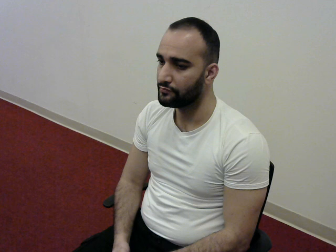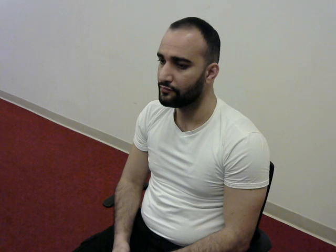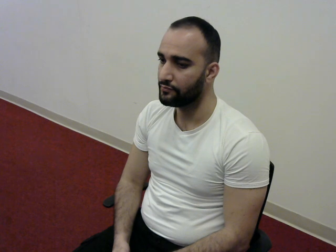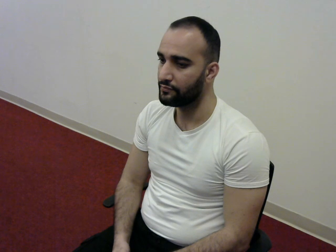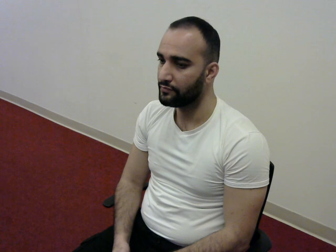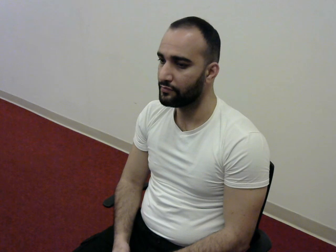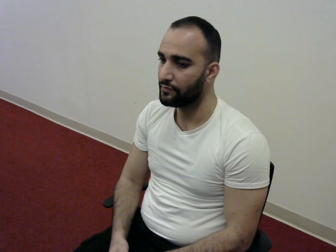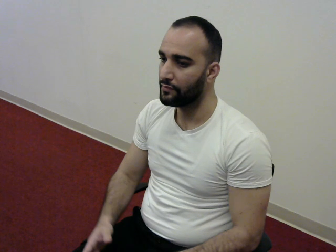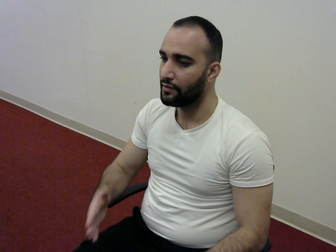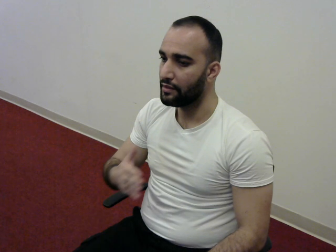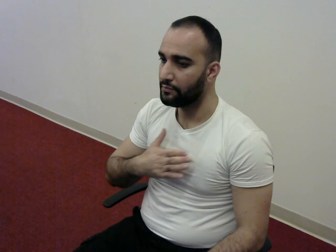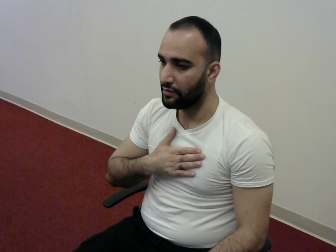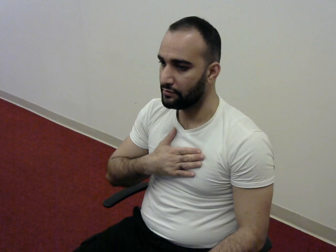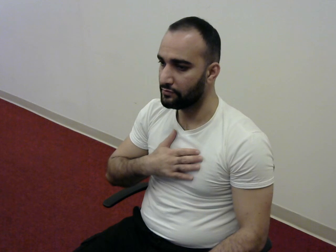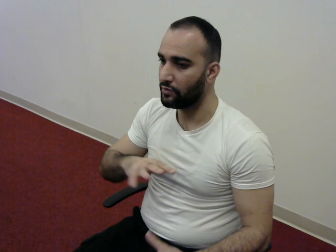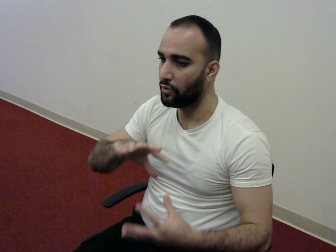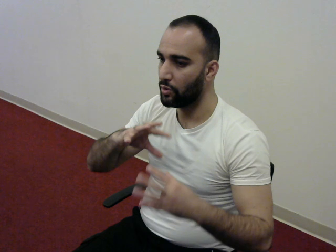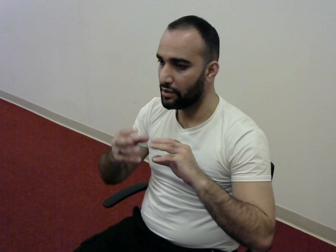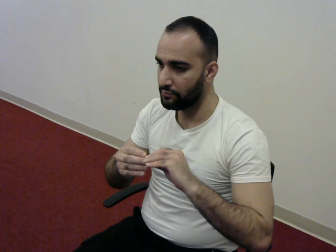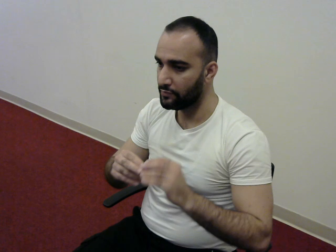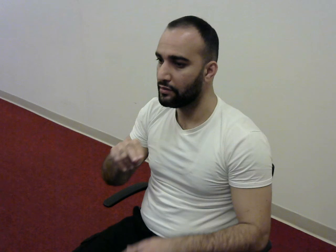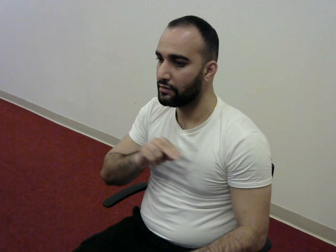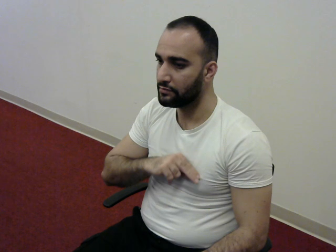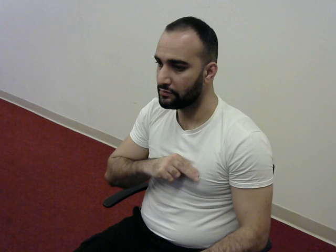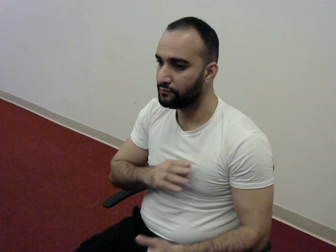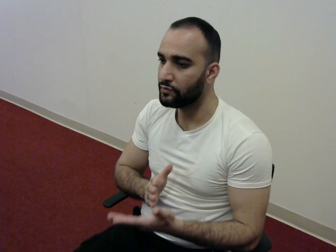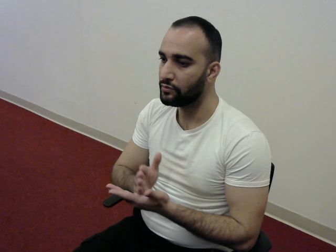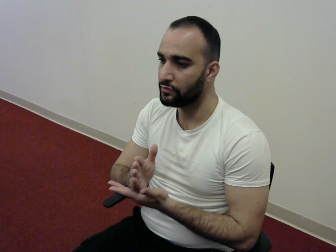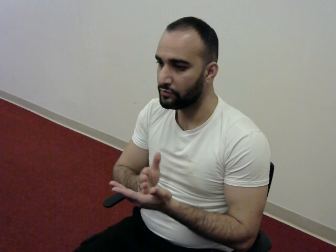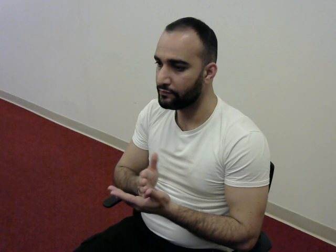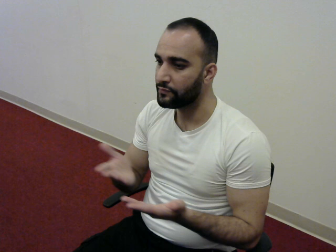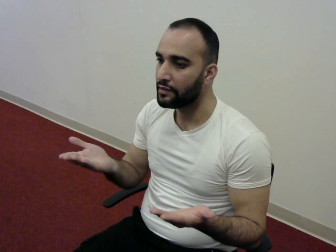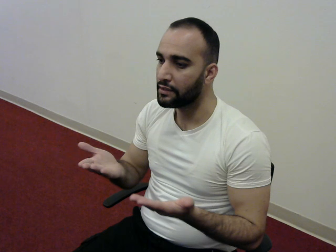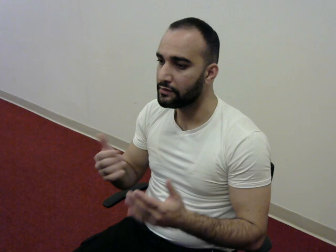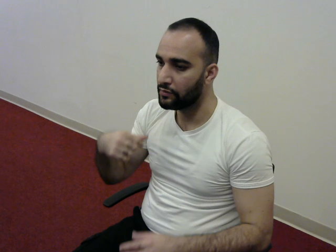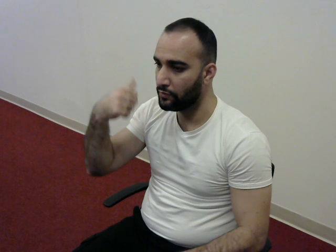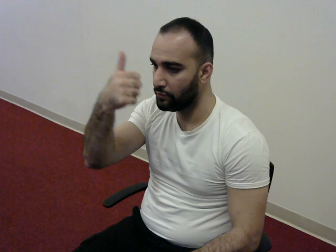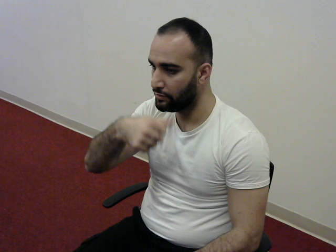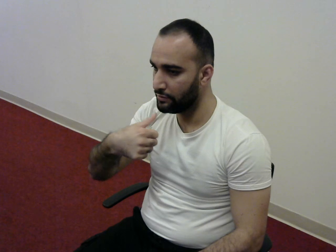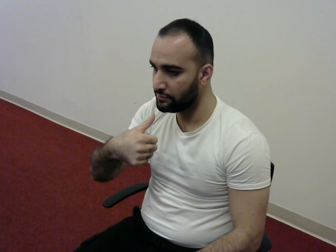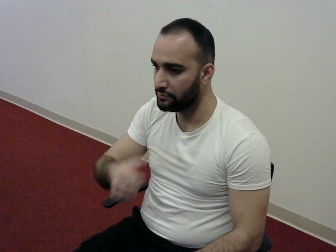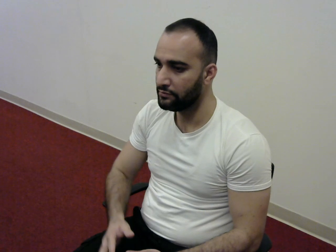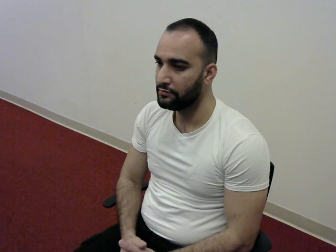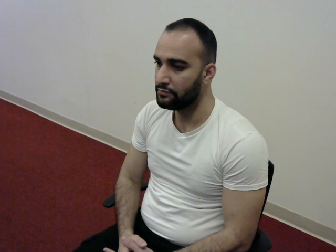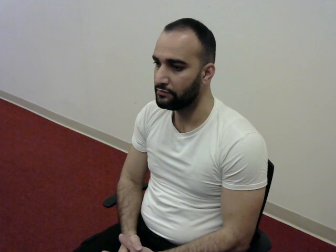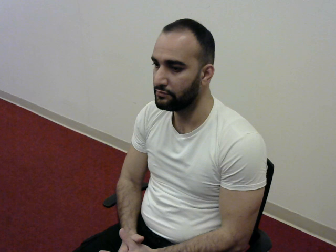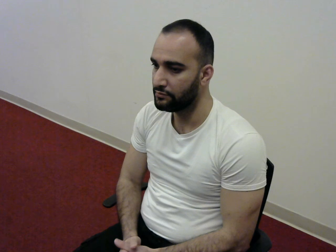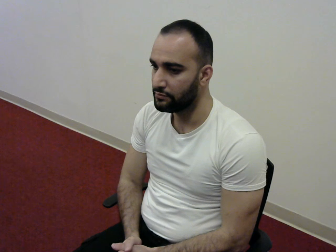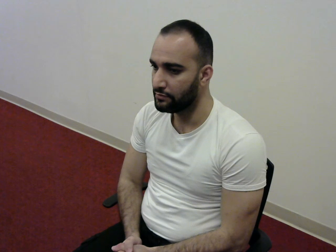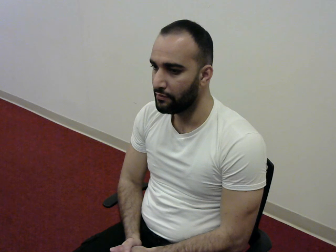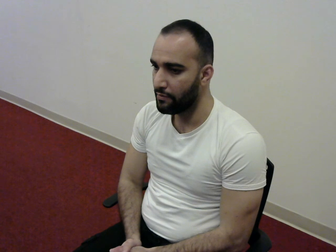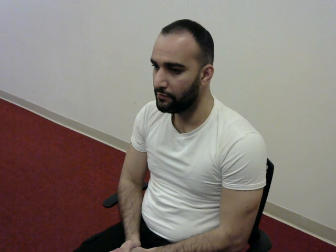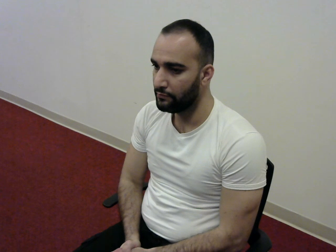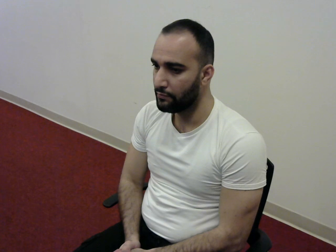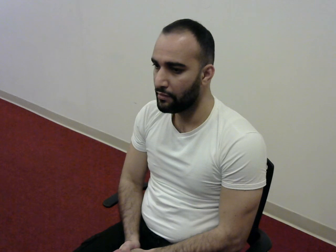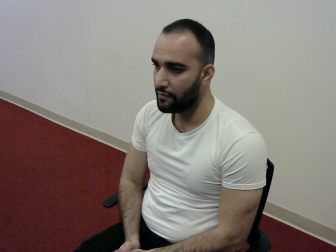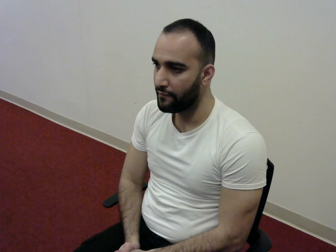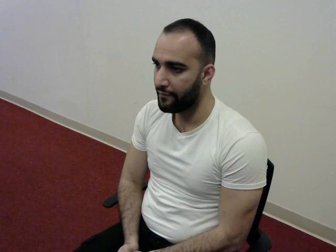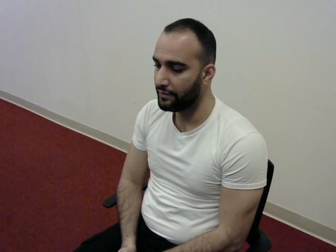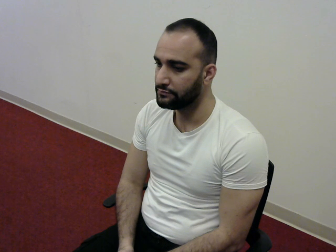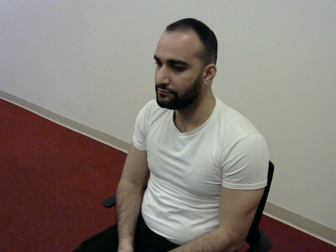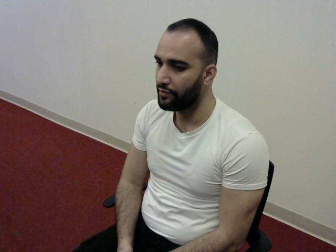Mənim ümumi iş stajım neçə ildir?